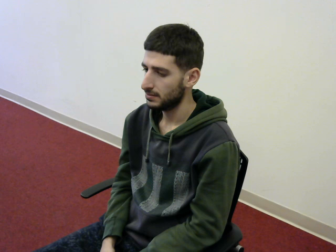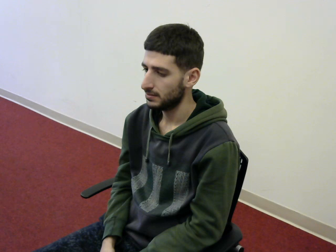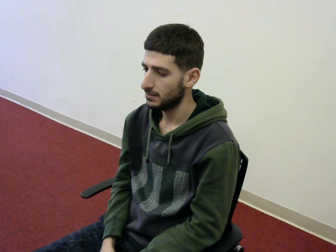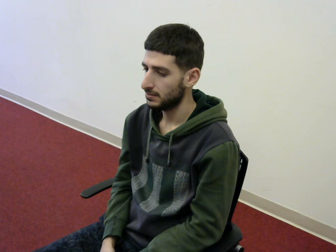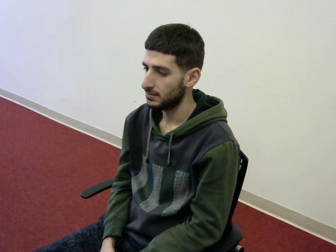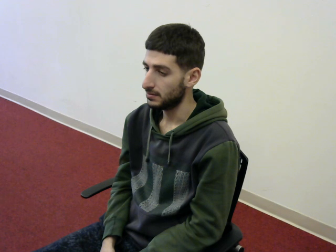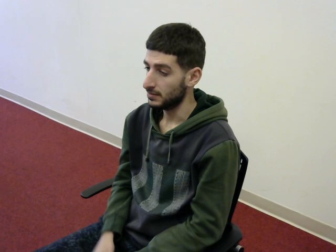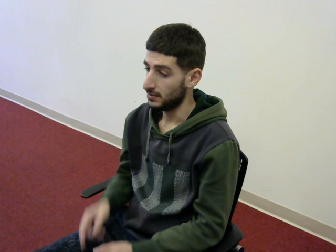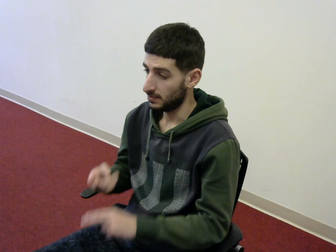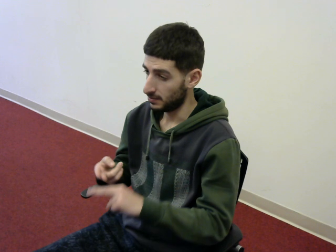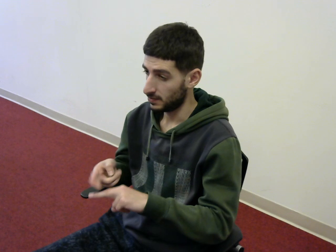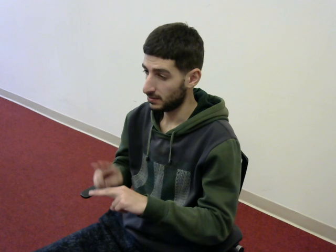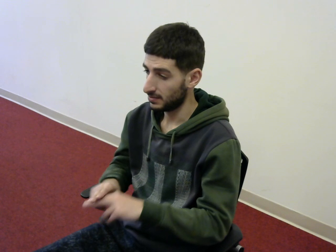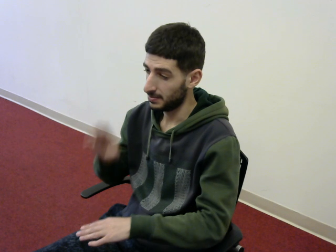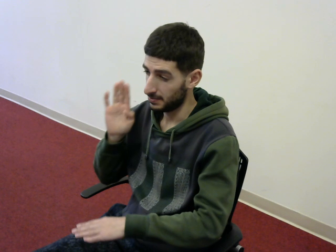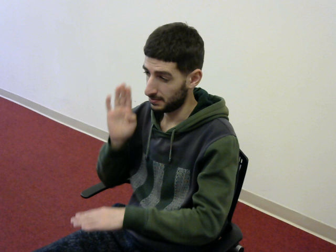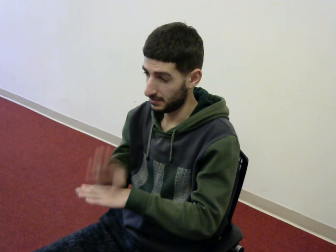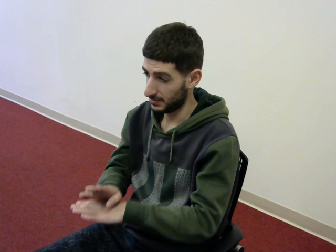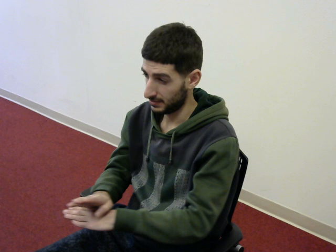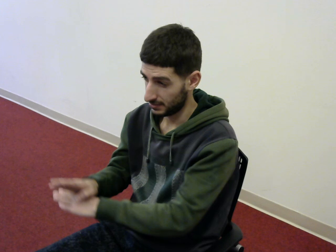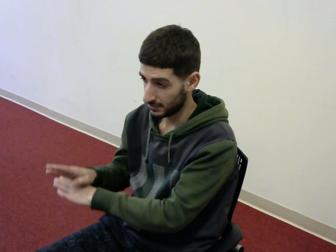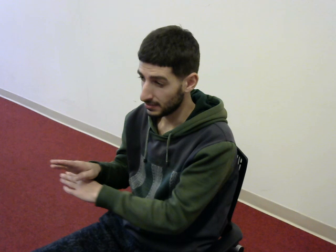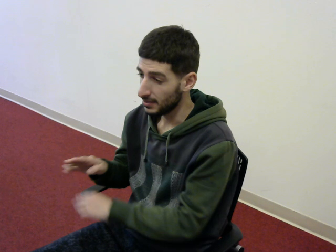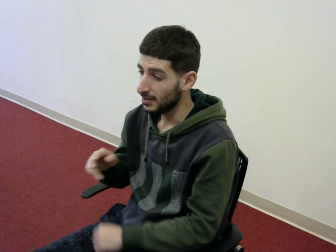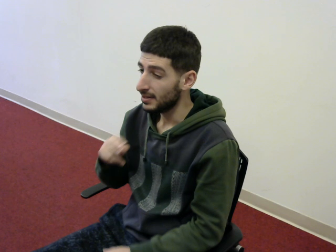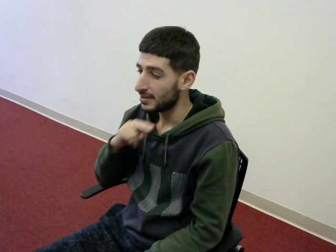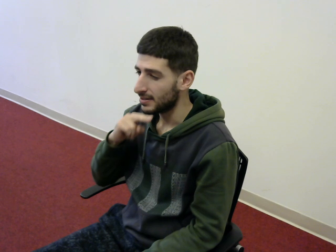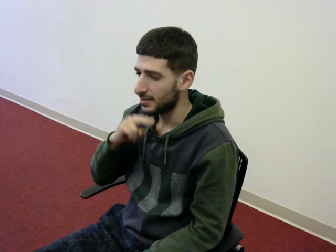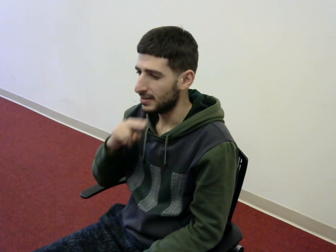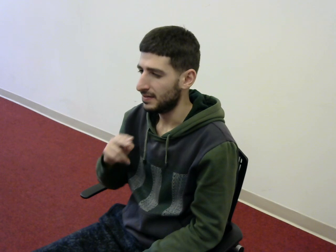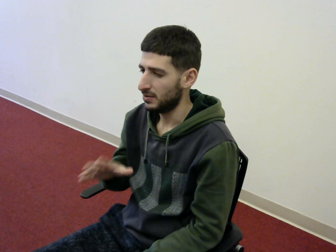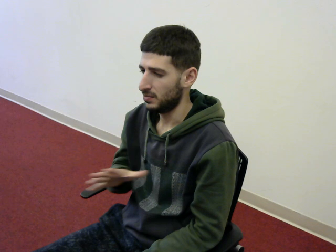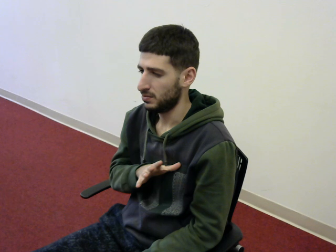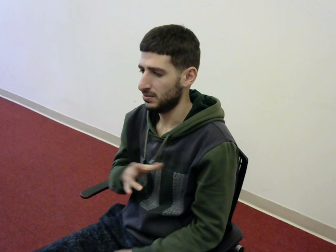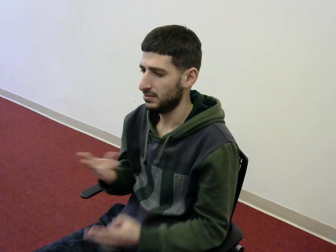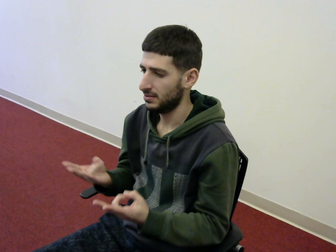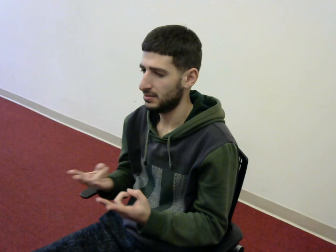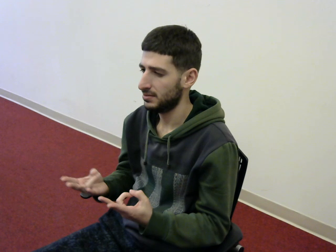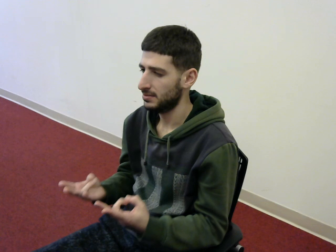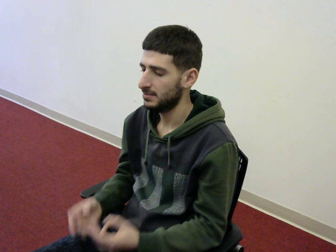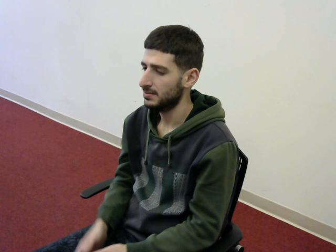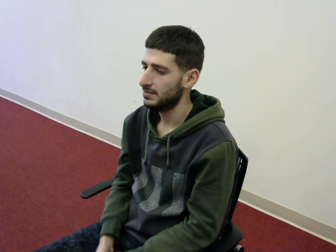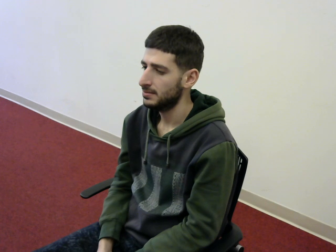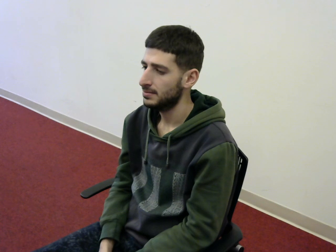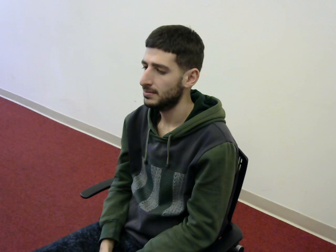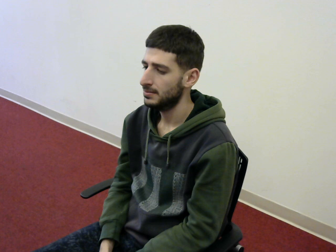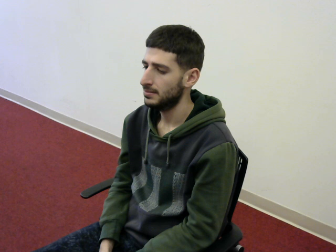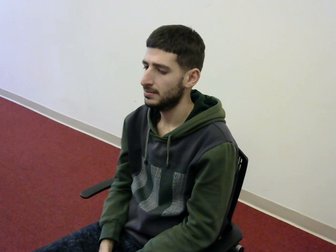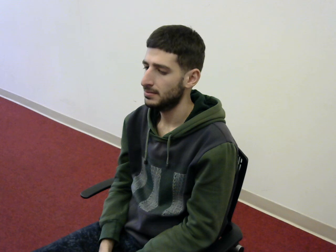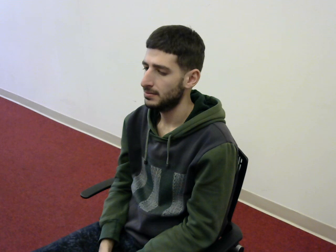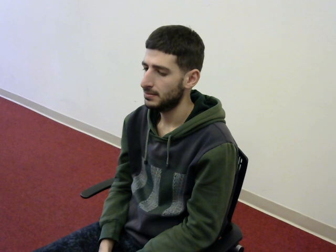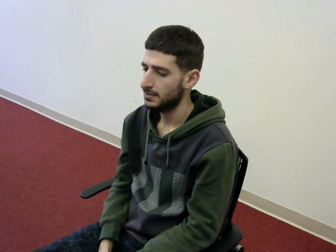Bu tapşırıqlarda diqqətli olmaq lazımdır